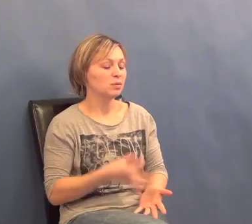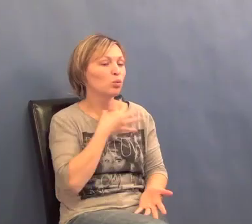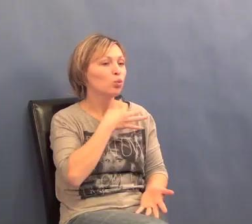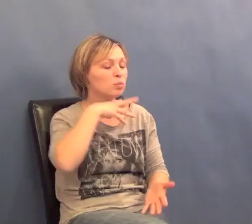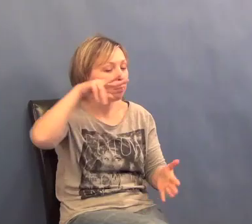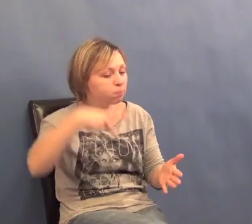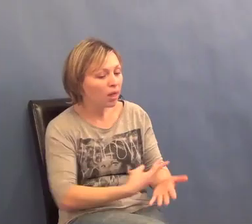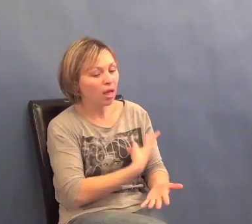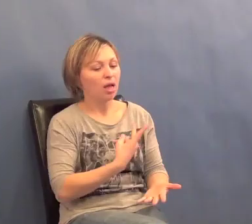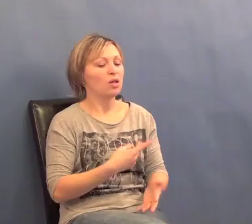Jest ciasno i można się przewrócić.